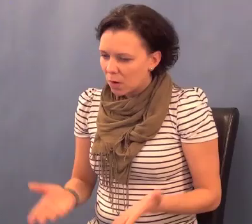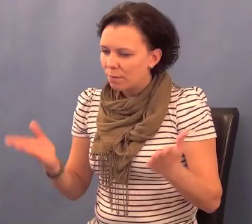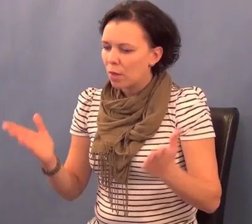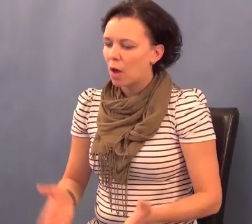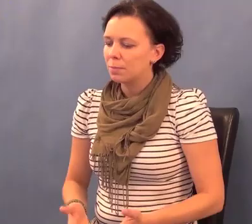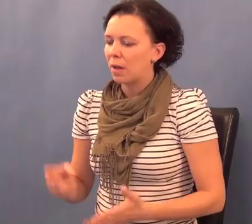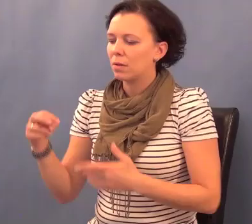Wodospad.